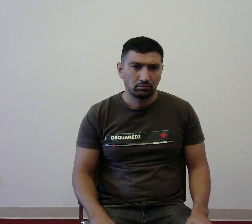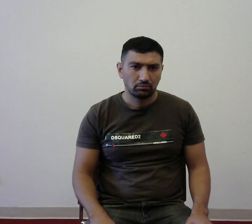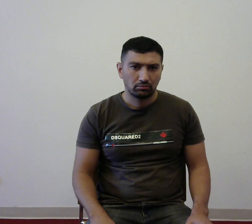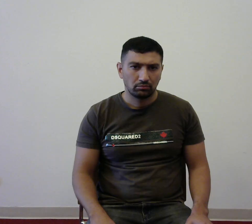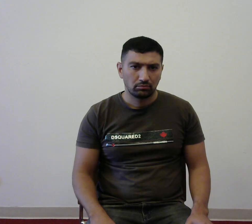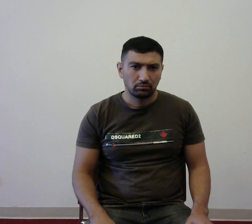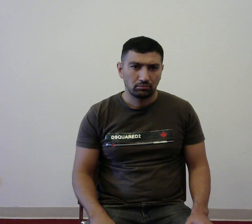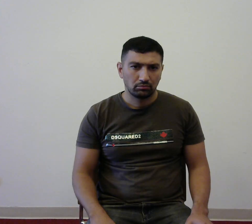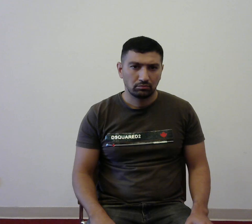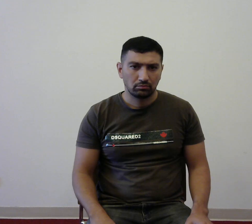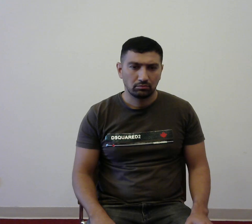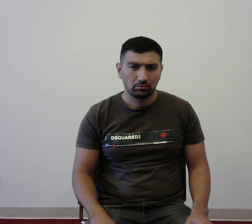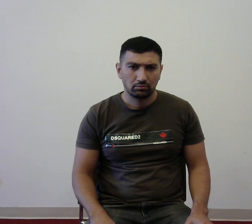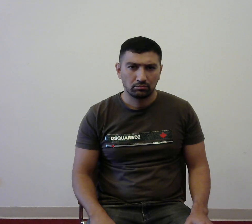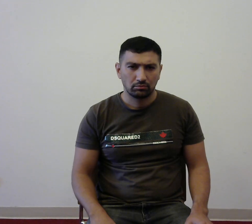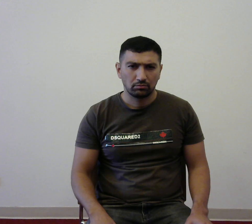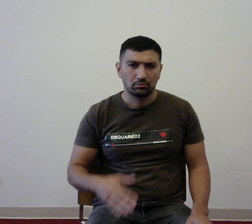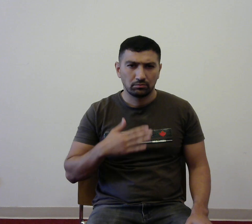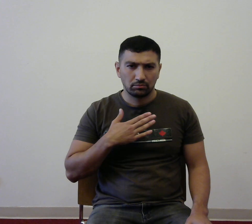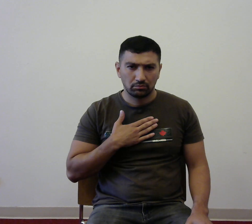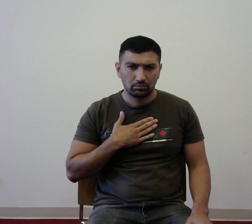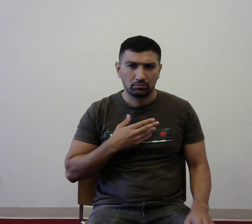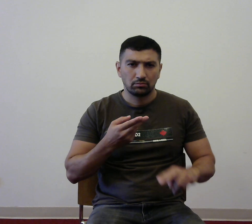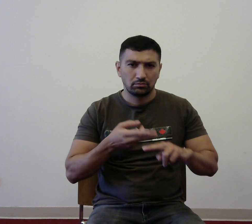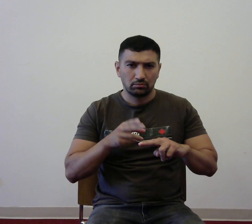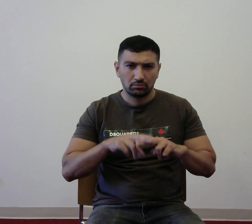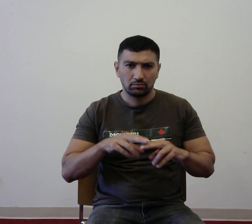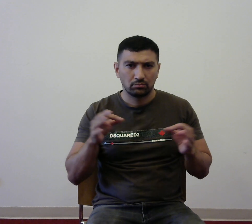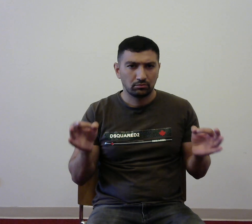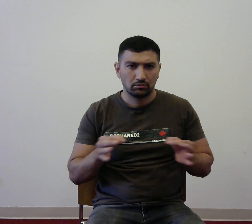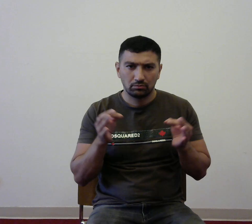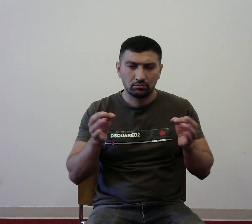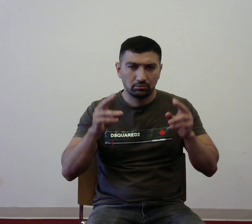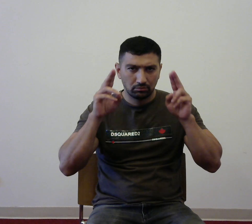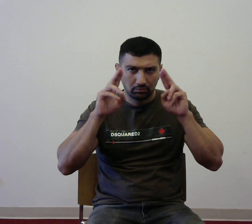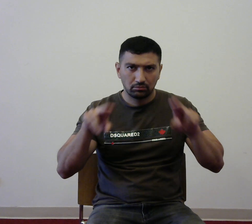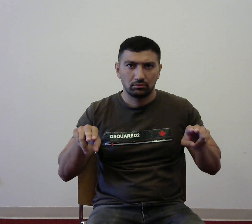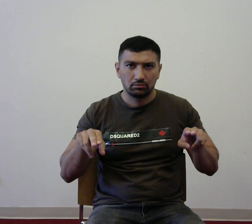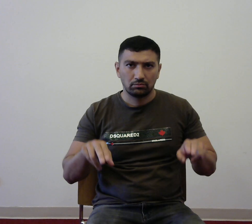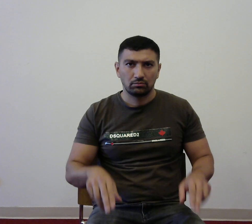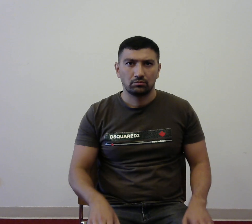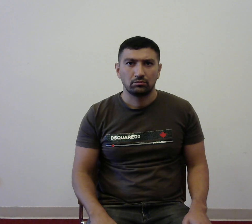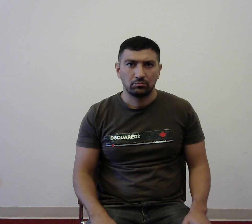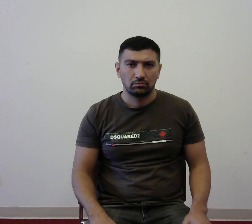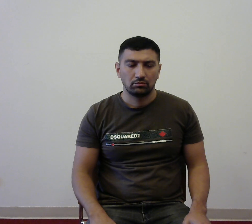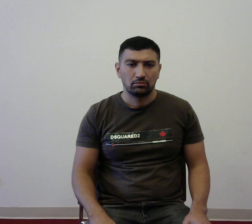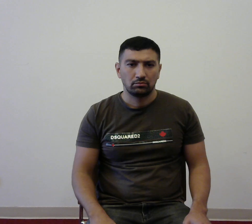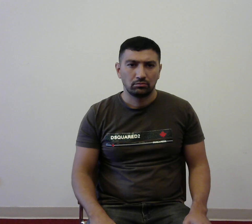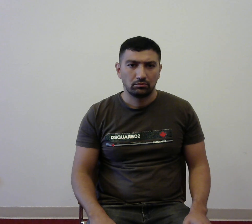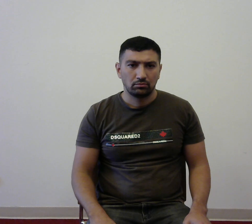Mən bu barədə heç nə bilmirəm